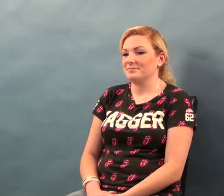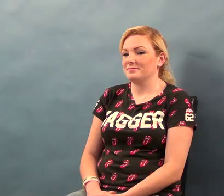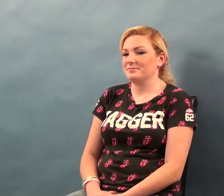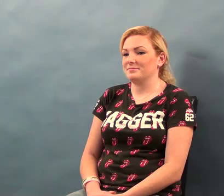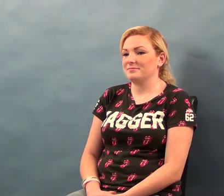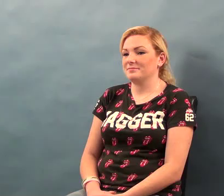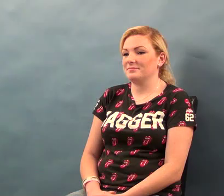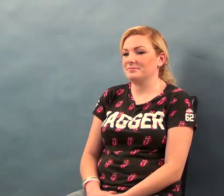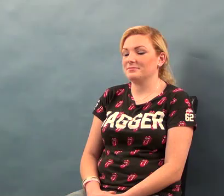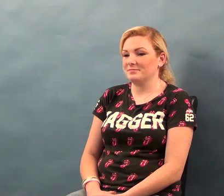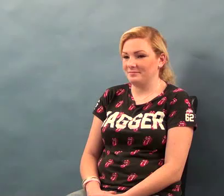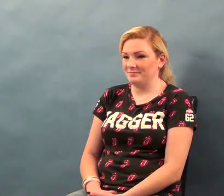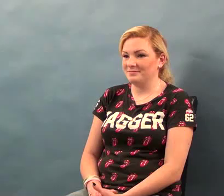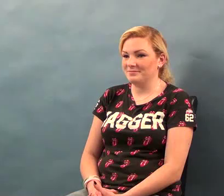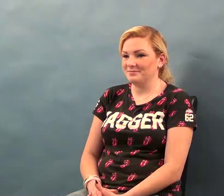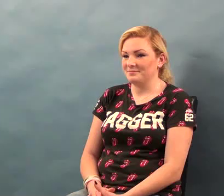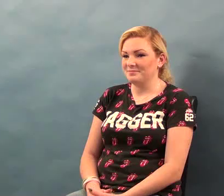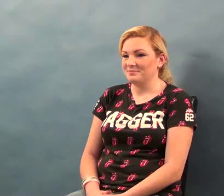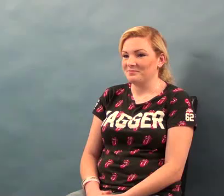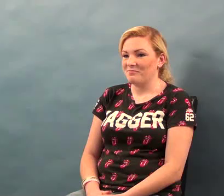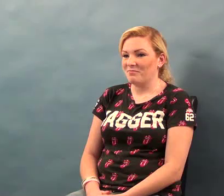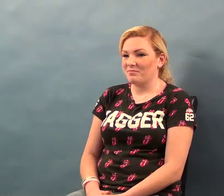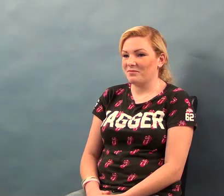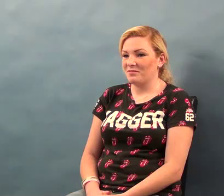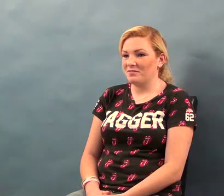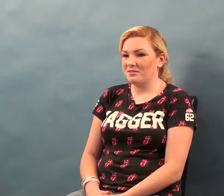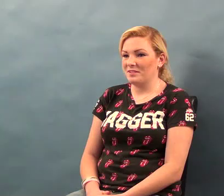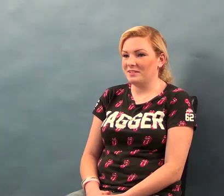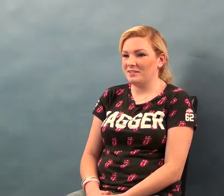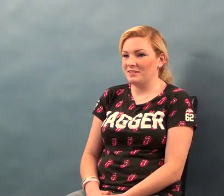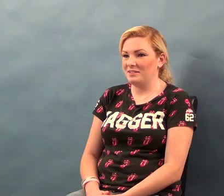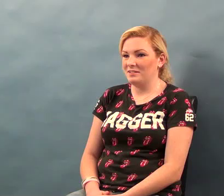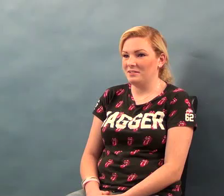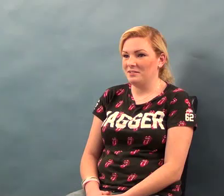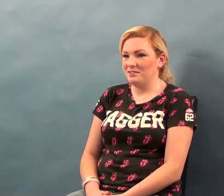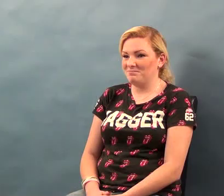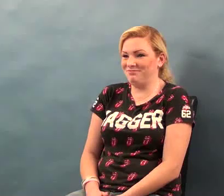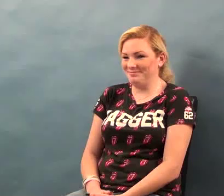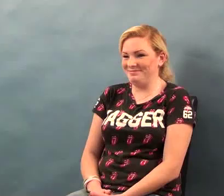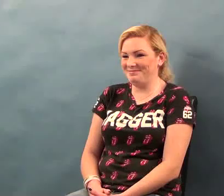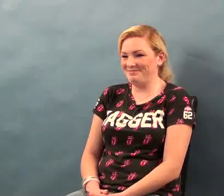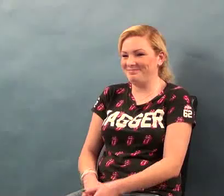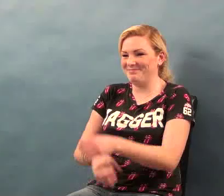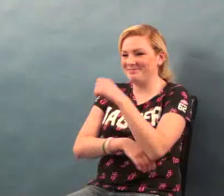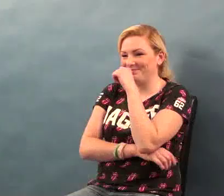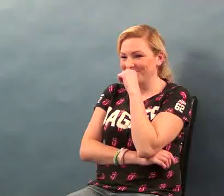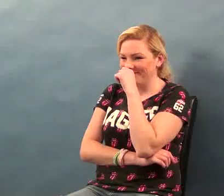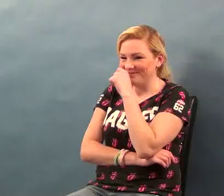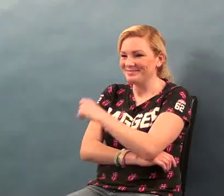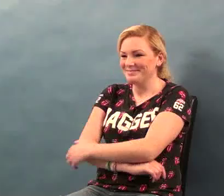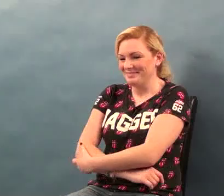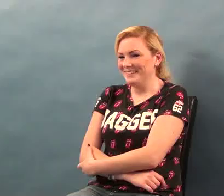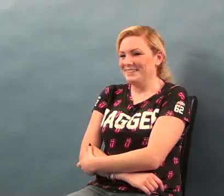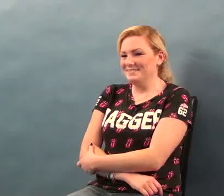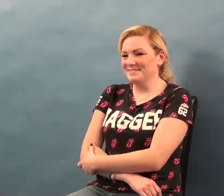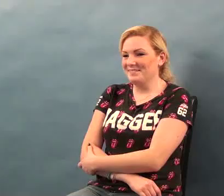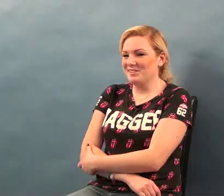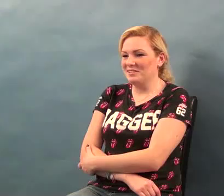Ostrzeżenie przed trucizną. Albo ktoś może dotknąć prądu, trzeba uważać.